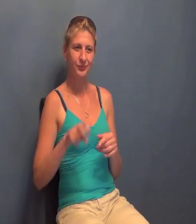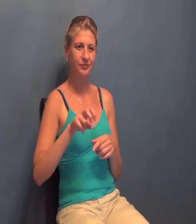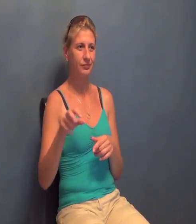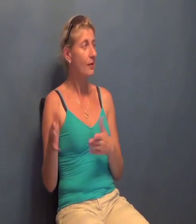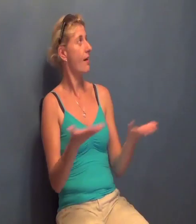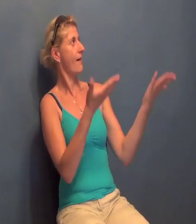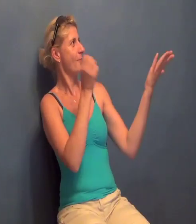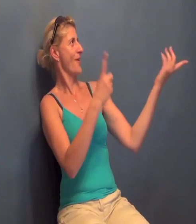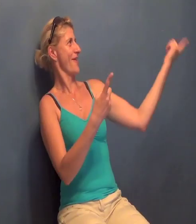A oni: "- Ooo, jesteś już."